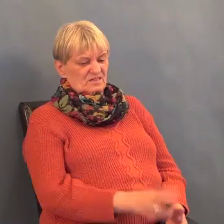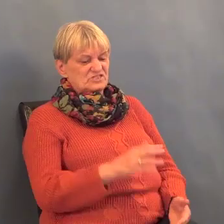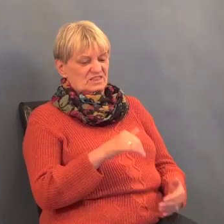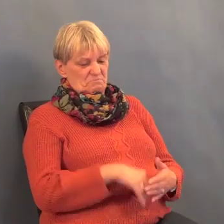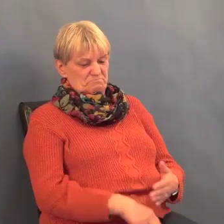Ktoś się topi.